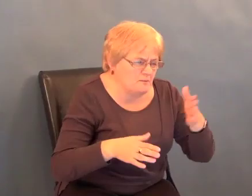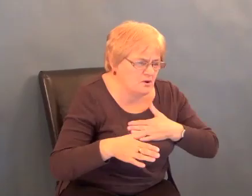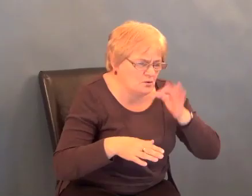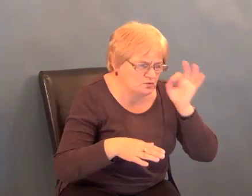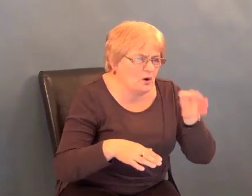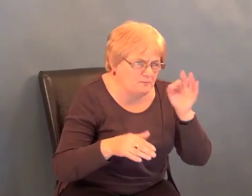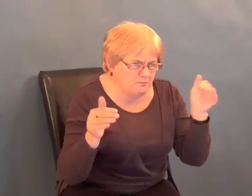Dobrze, dobrze, mogę.